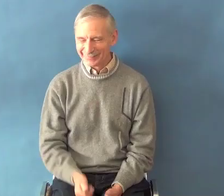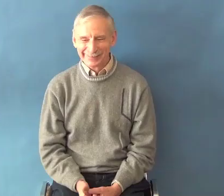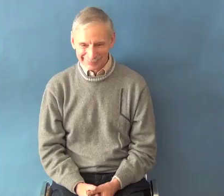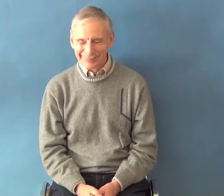Ładne.